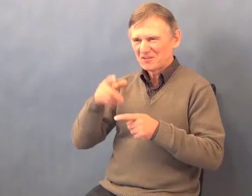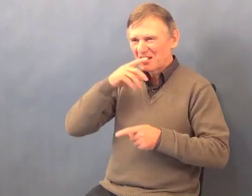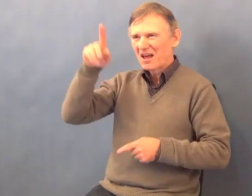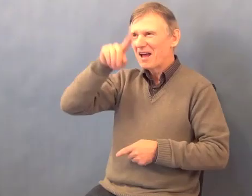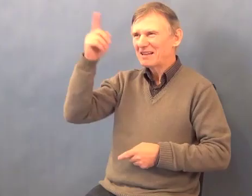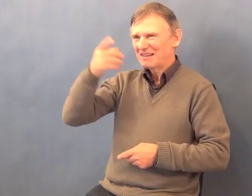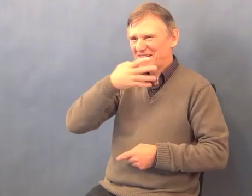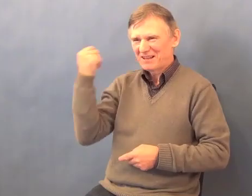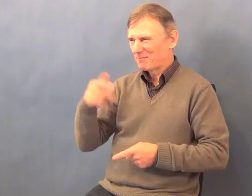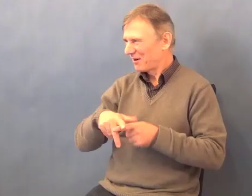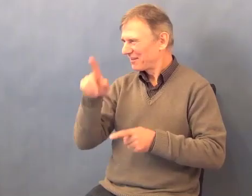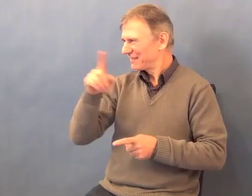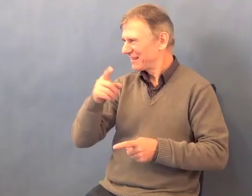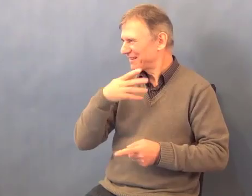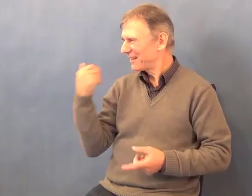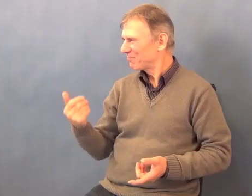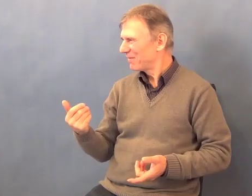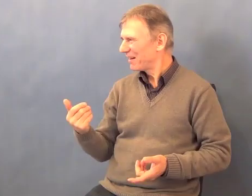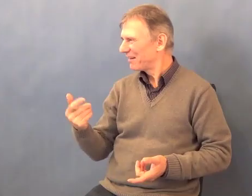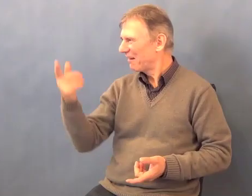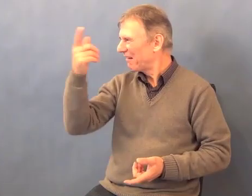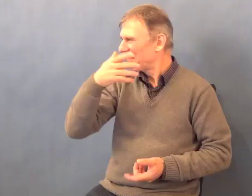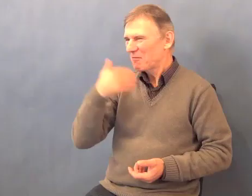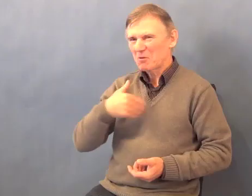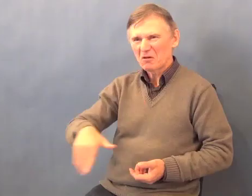Nie ma zakazu dla koni.